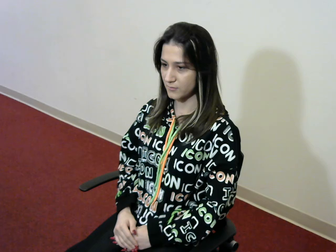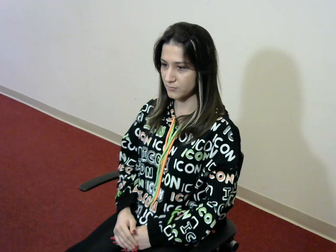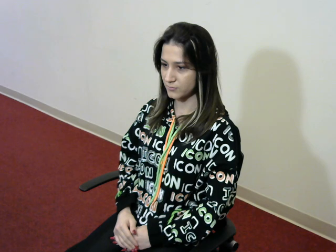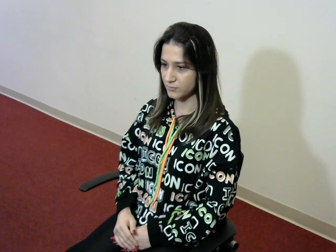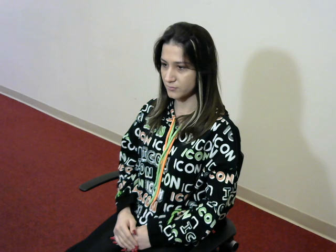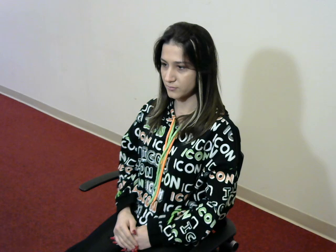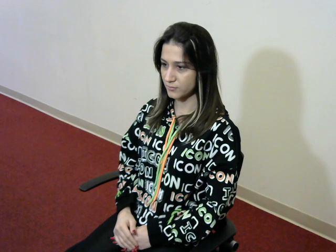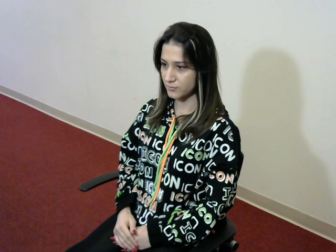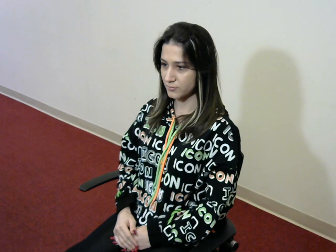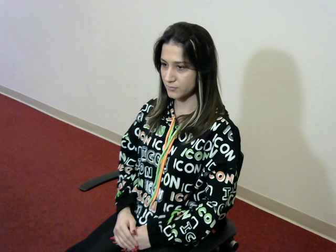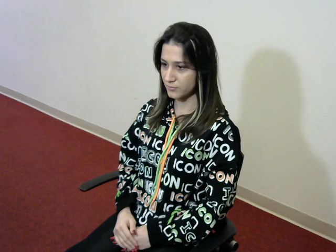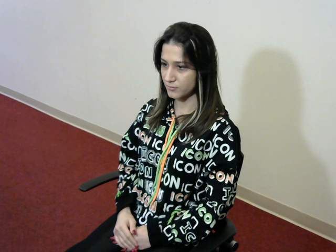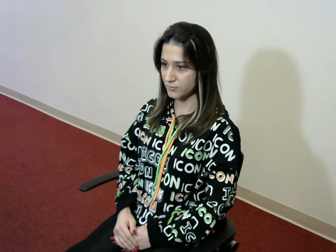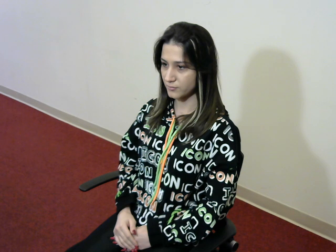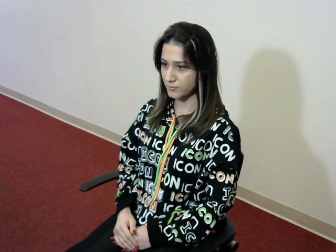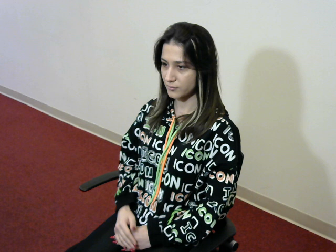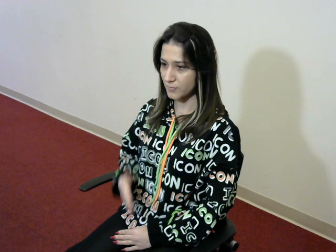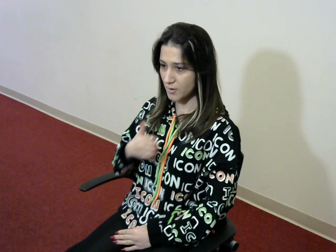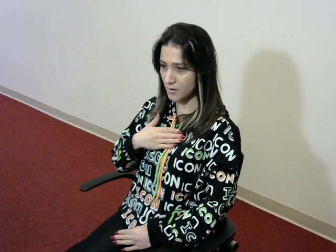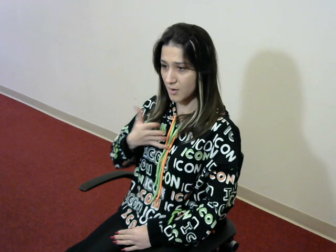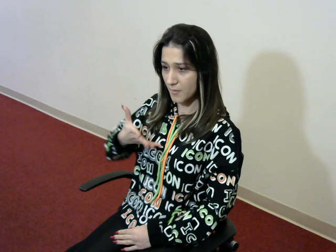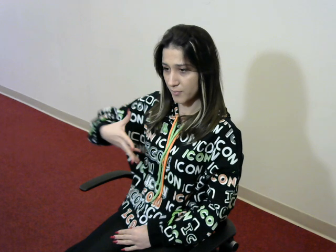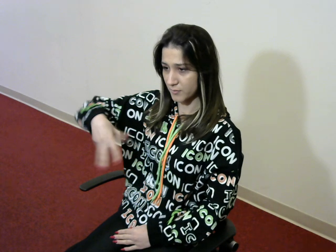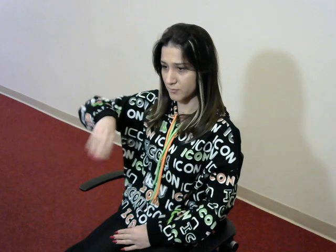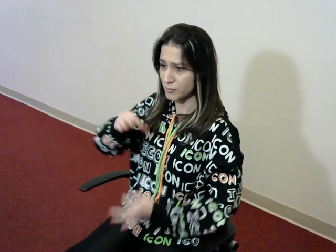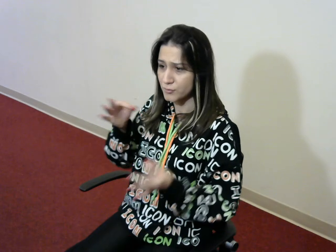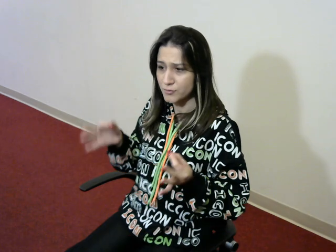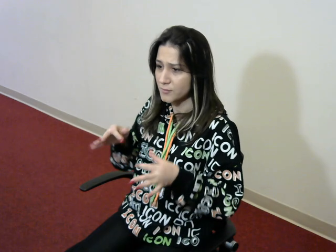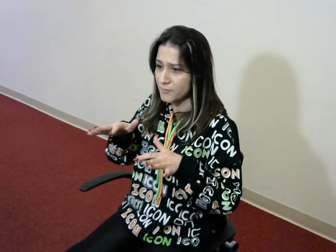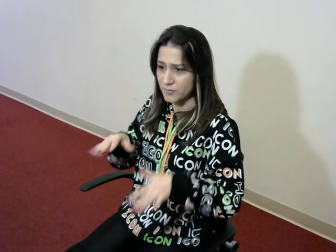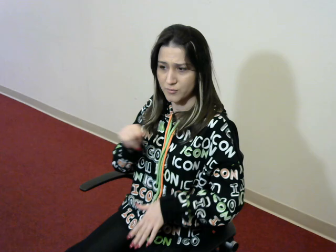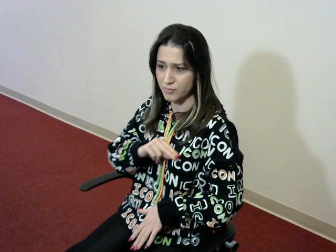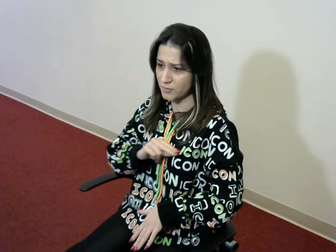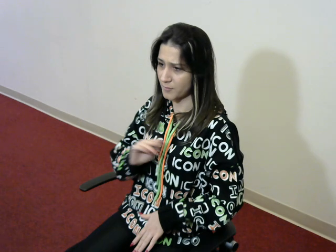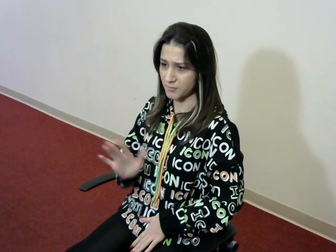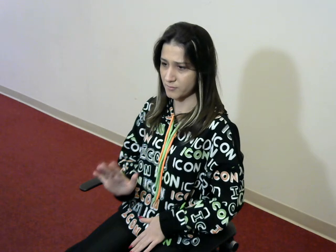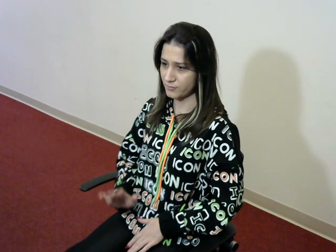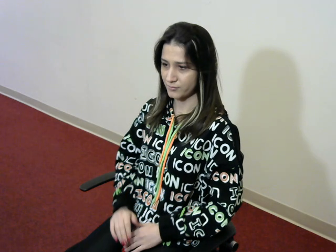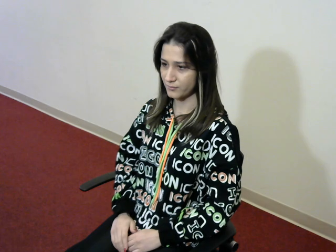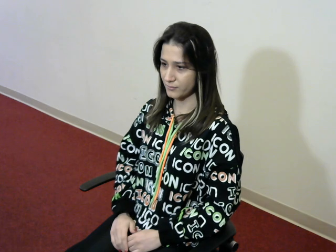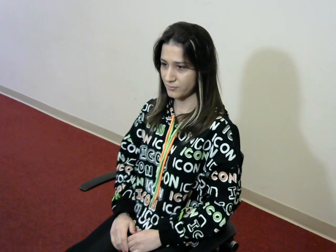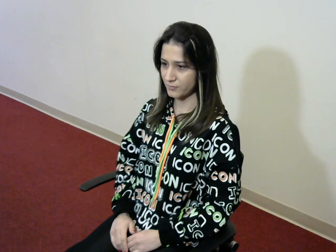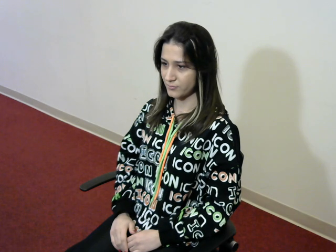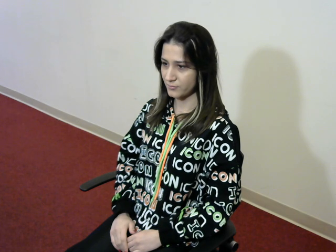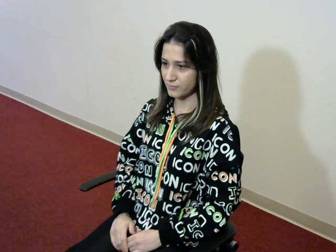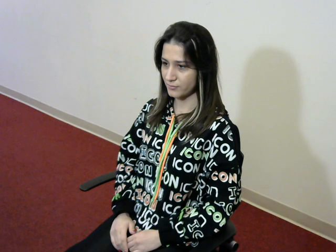Biz heç yerdə işləmirik